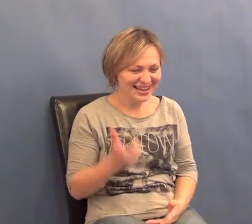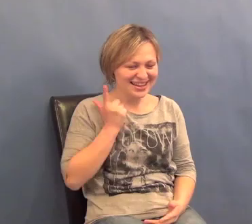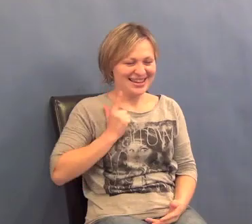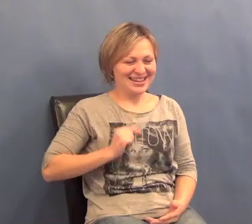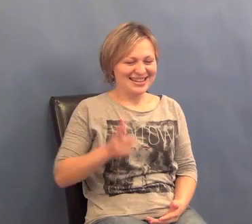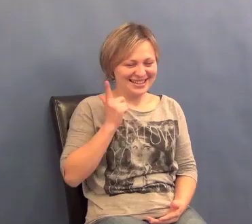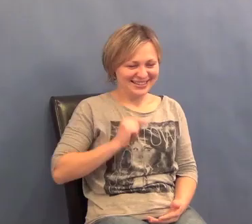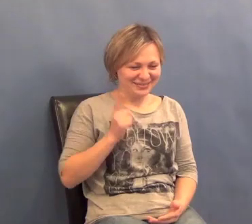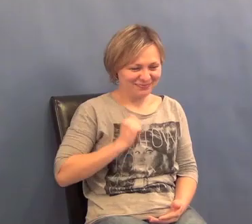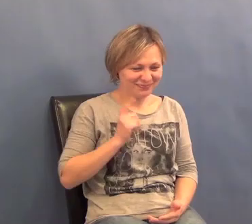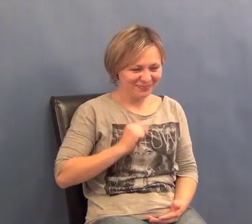Aha, aha, aha.